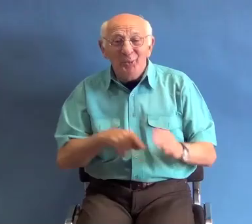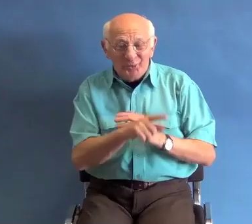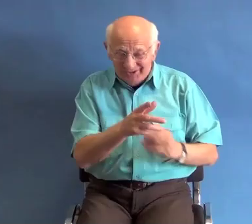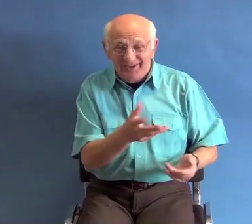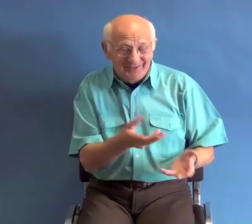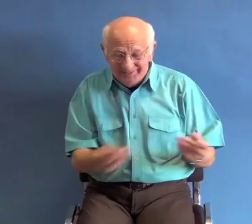Gdzieś zniknął.